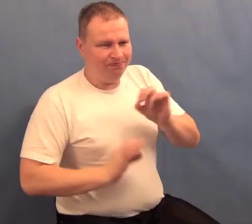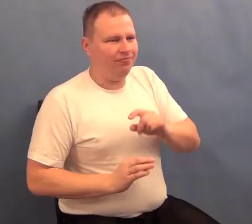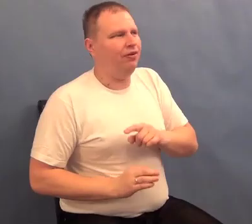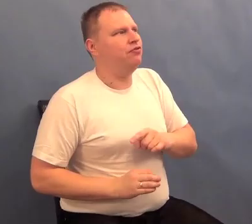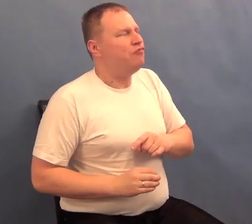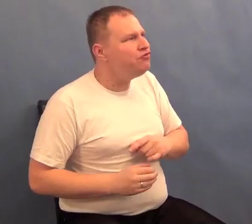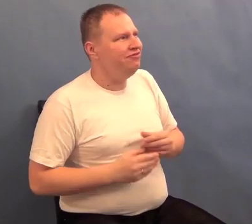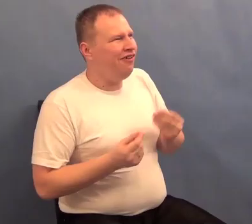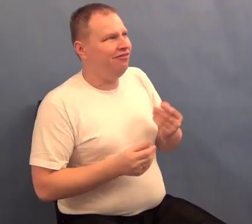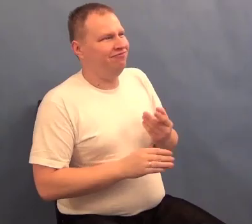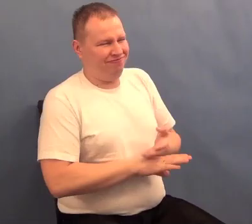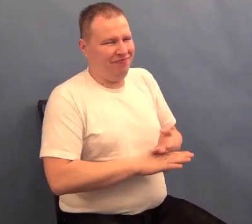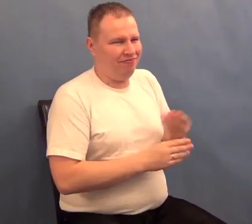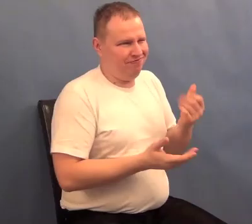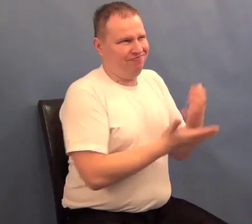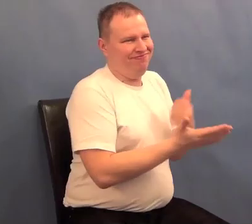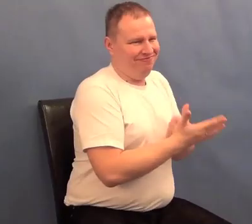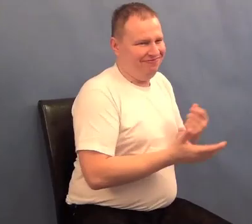On pomyślał, że skorzysta, oszuka kobietę i zarobi.